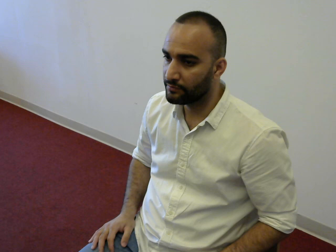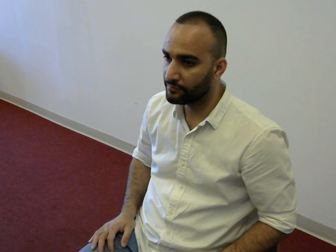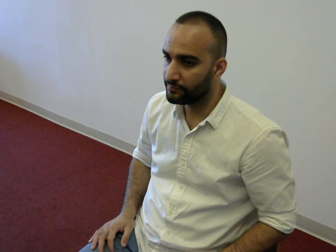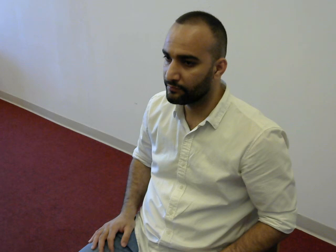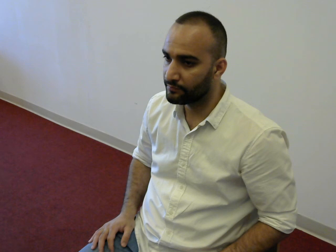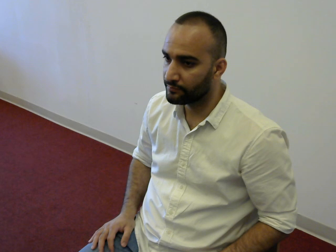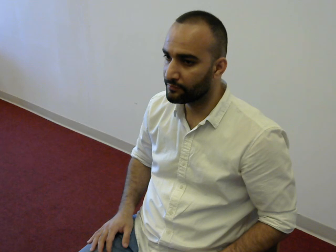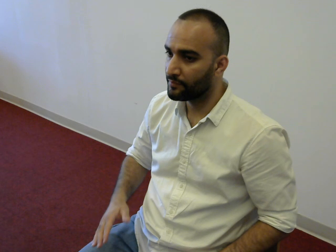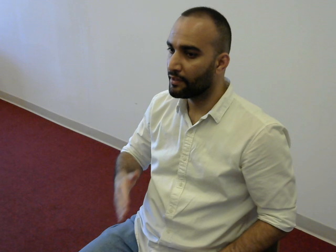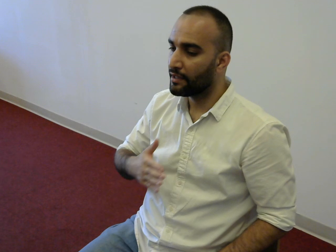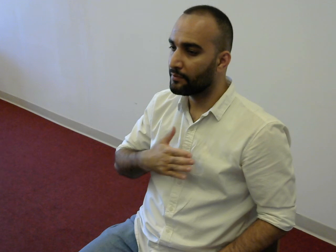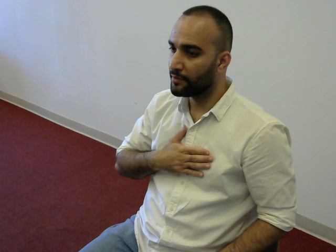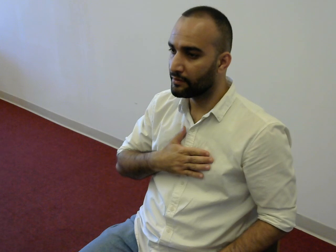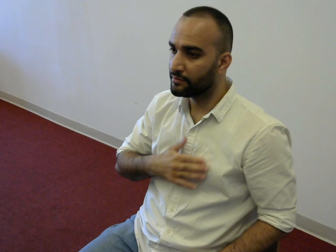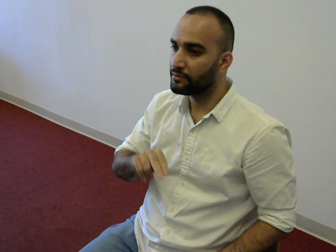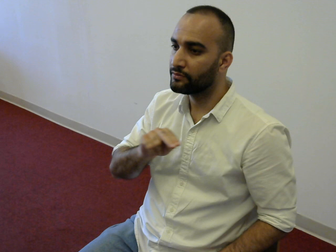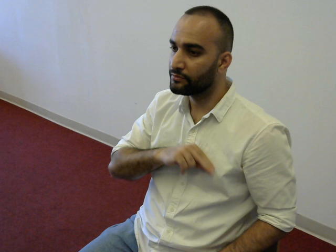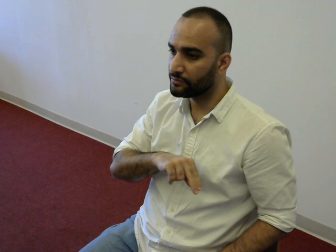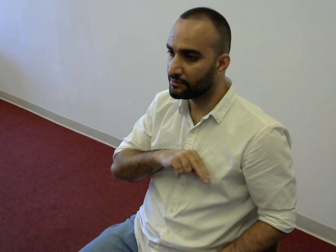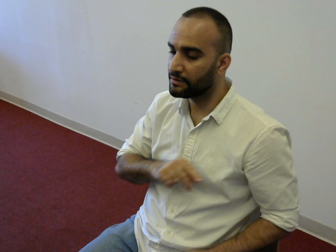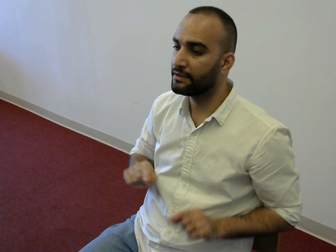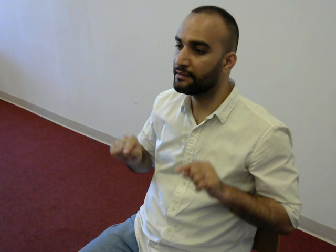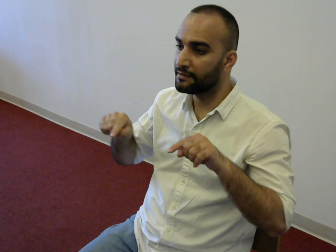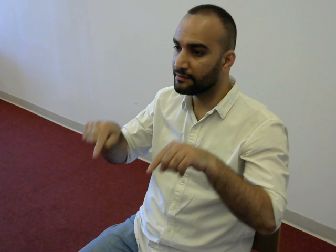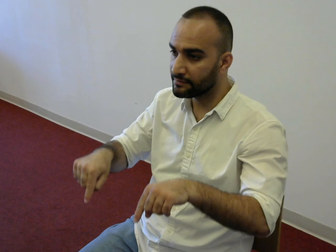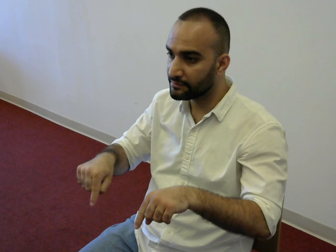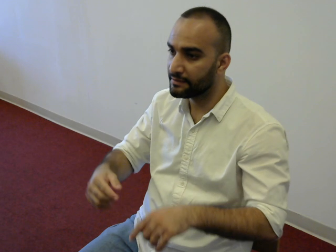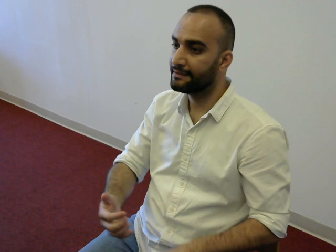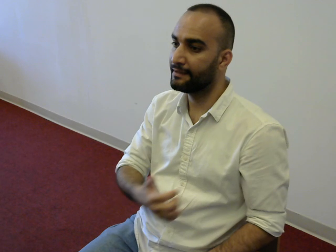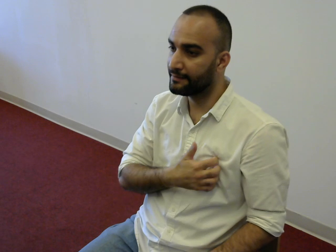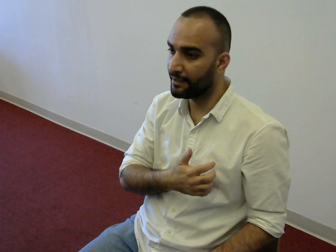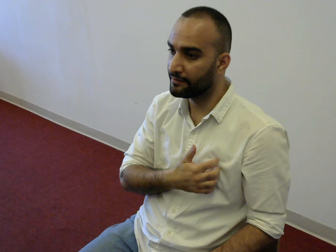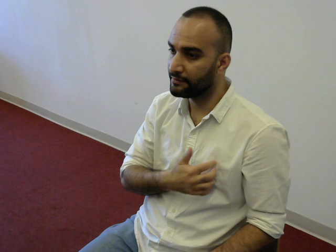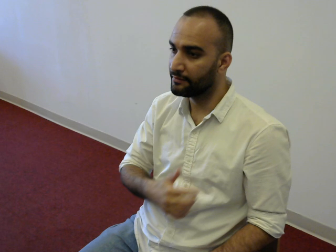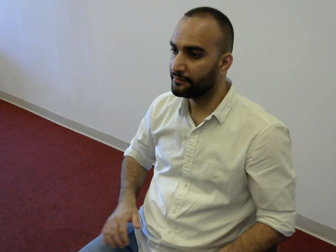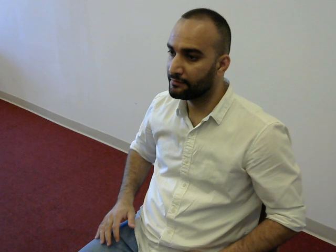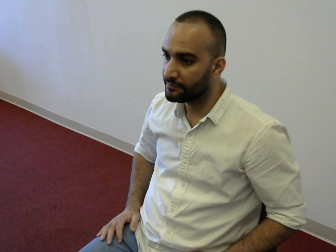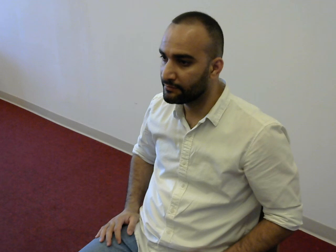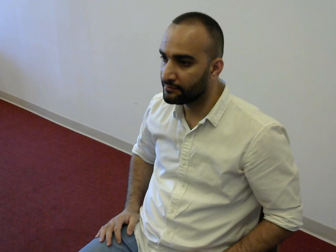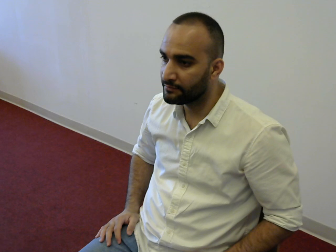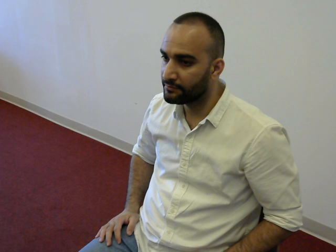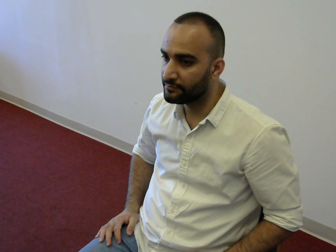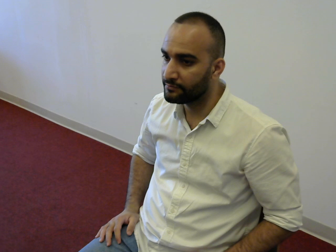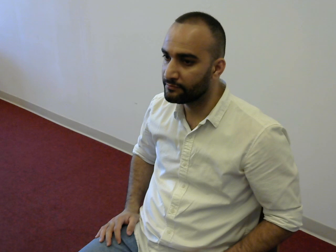Mən işə düzəlmək istəyirəm